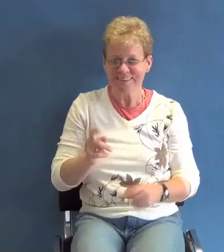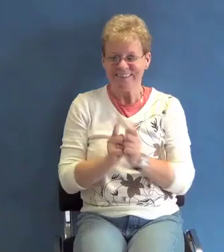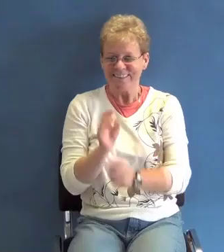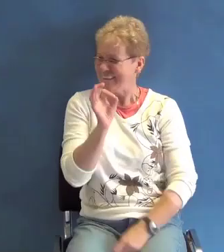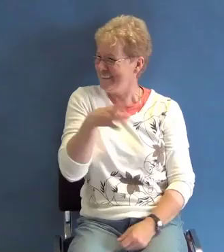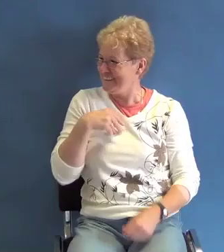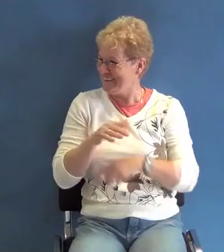Dobrze, razem z koleżanką spotkamy się.